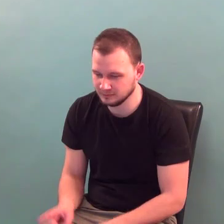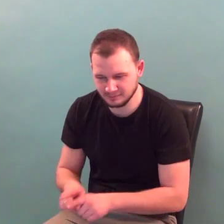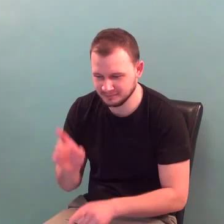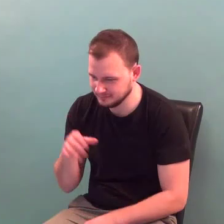Tak samo.